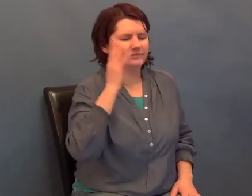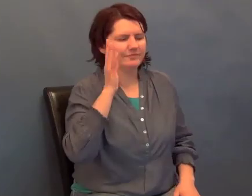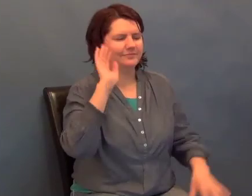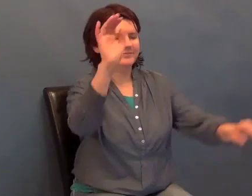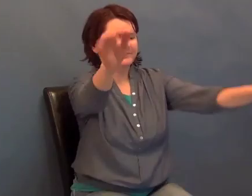Wiem, wiem.